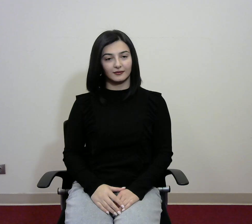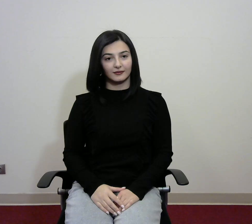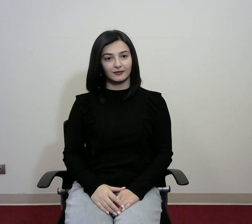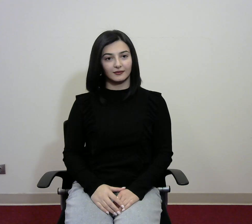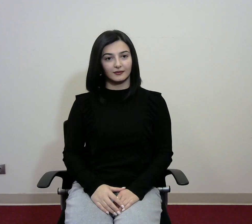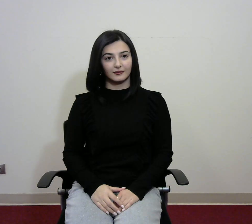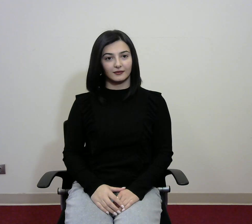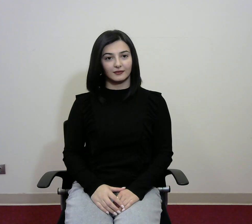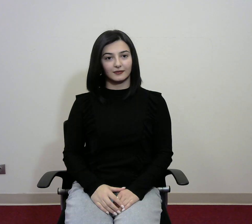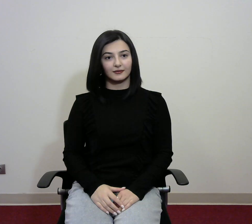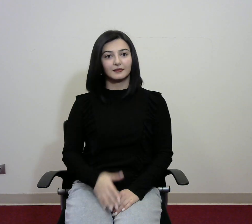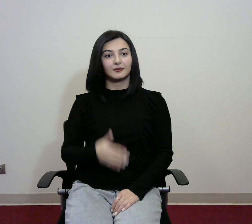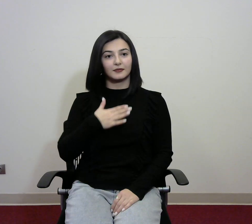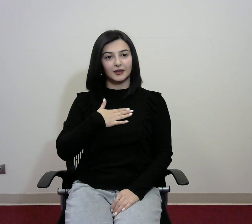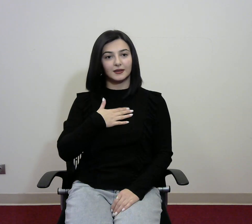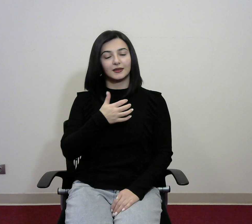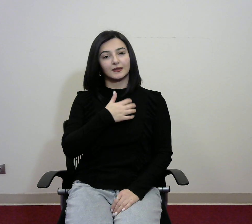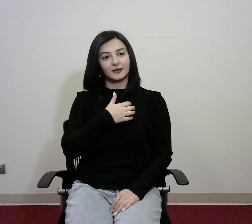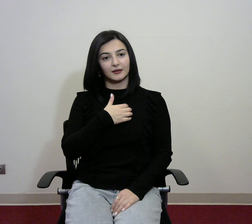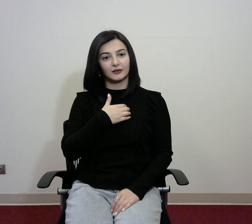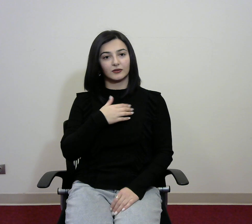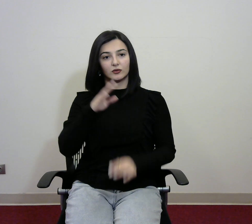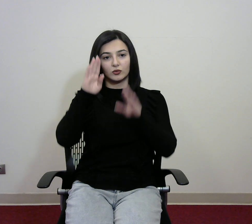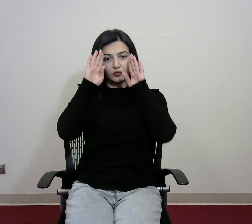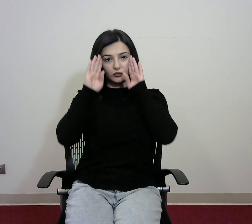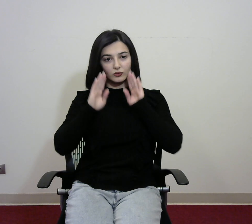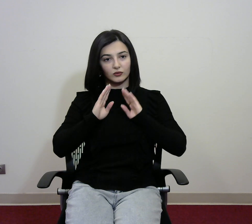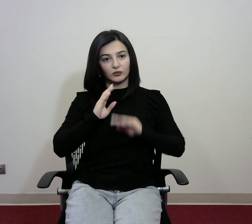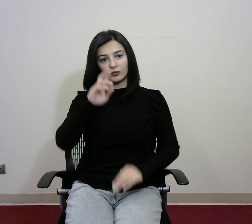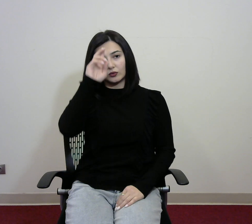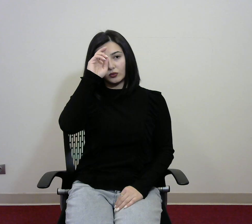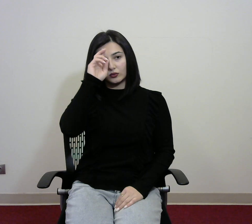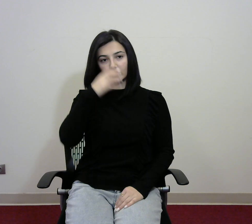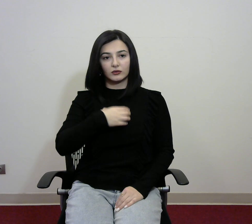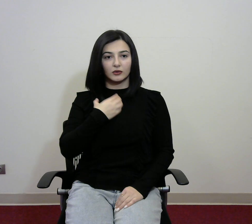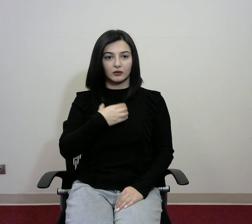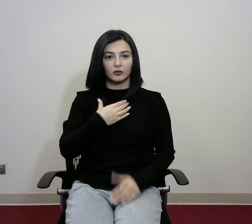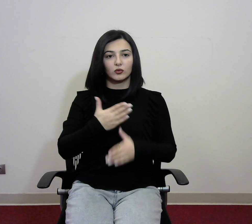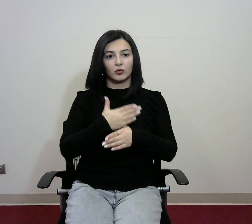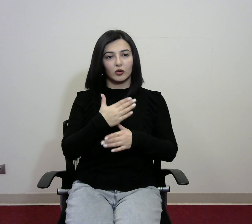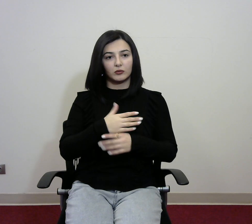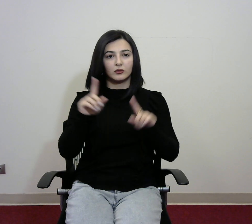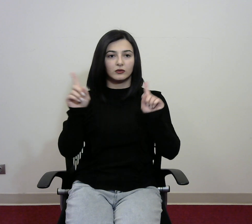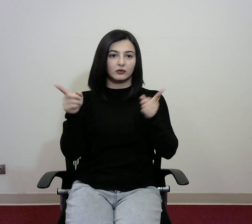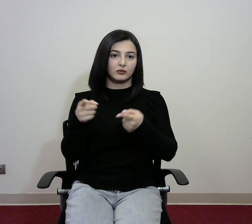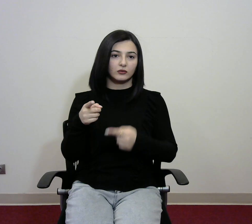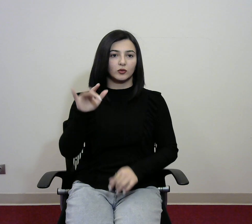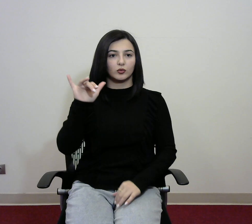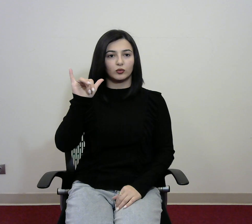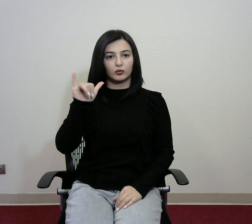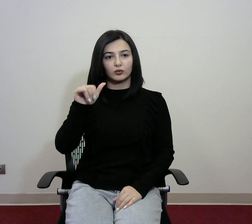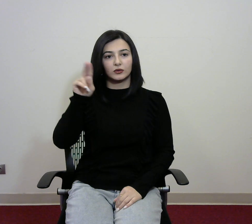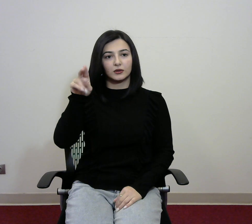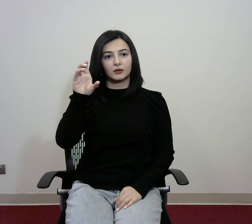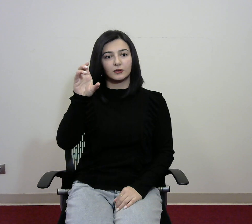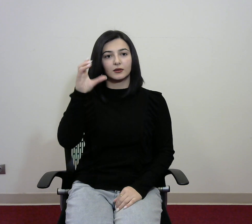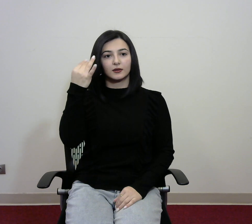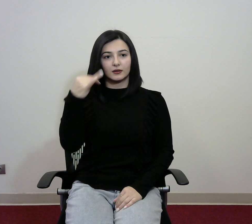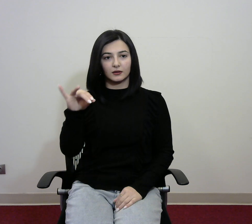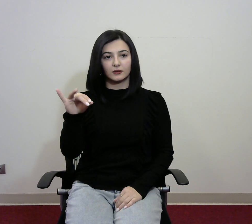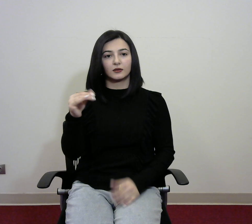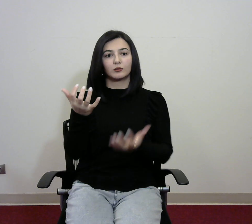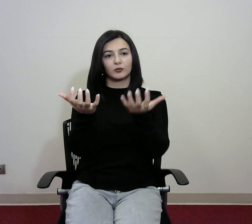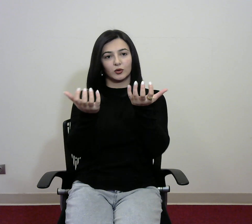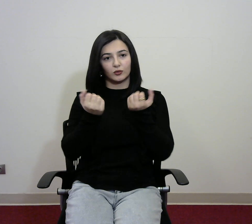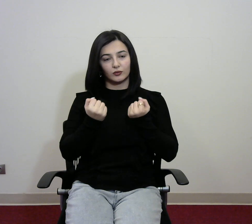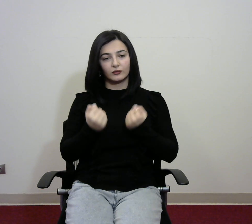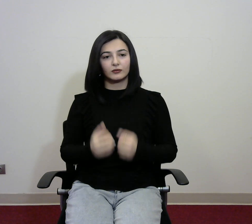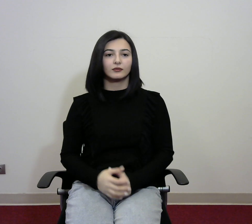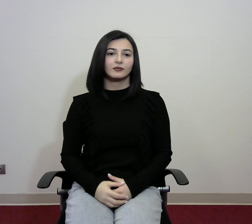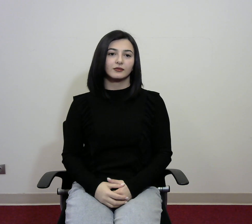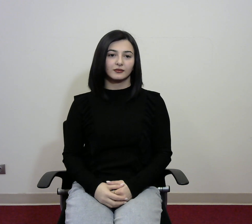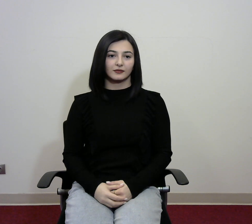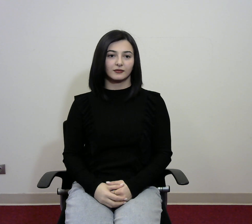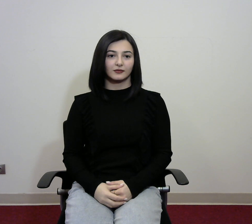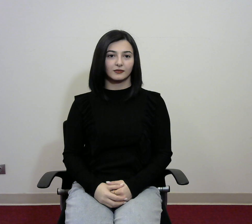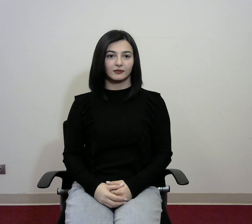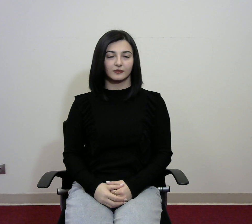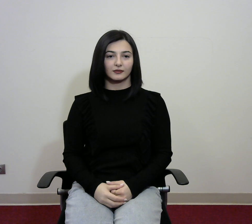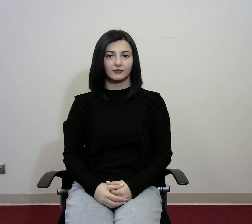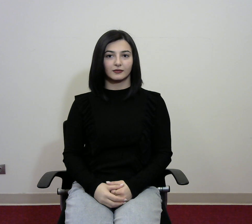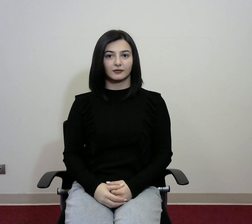Mən istəyirəm ki, ünvanlı dövlət sosial yardımı (ÜDSY) alım